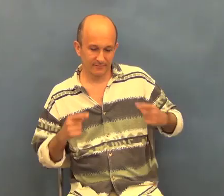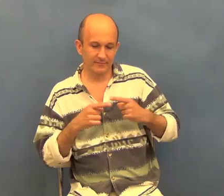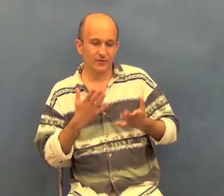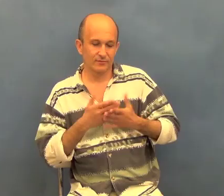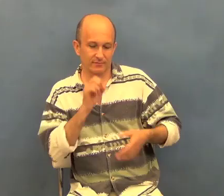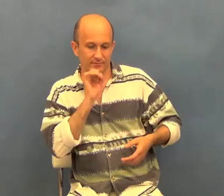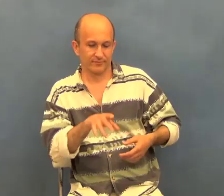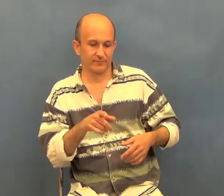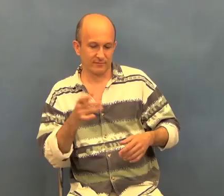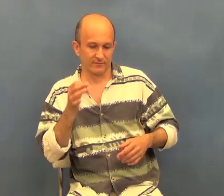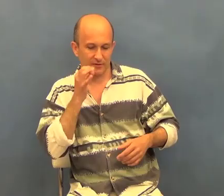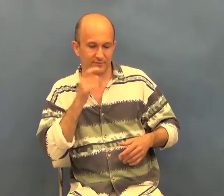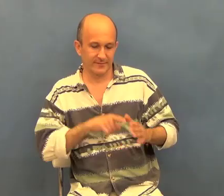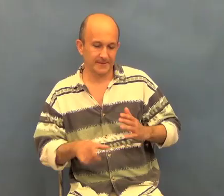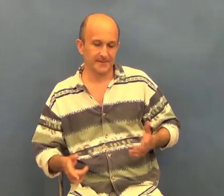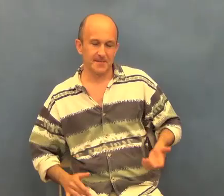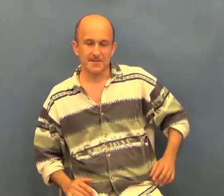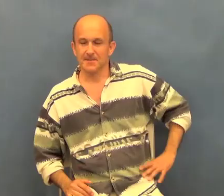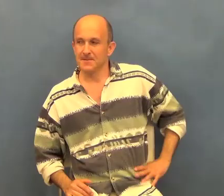Pasuje, tylko wypluwa i kot ucieka.